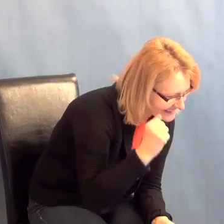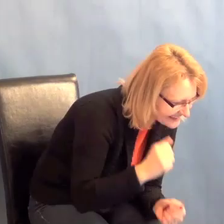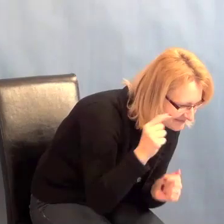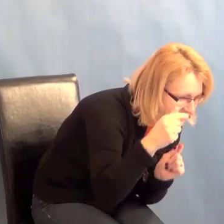Nie udało się.